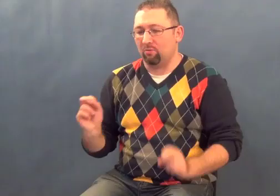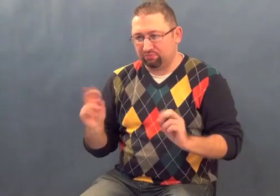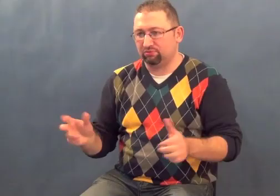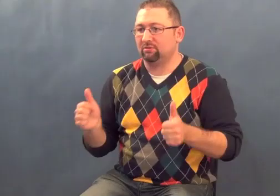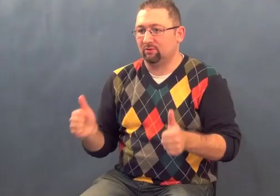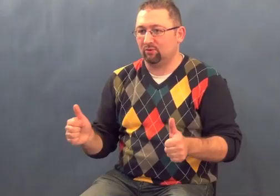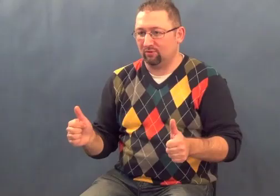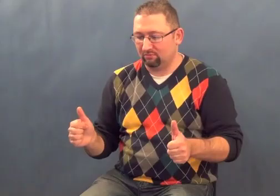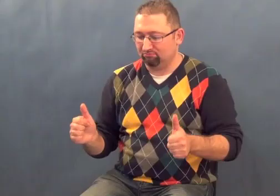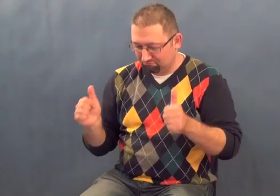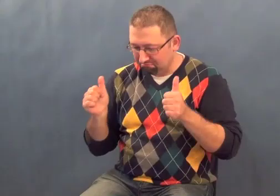Super.